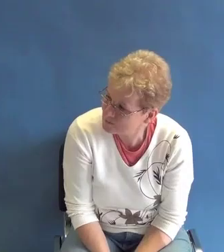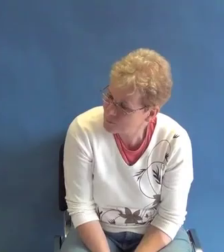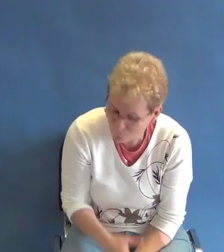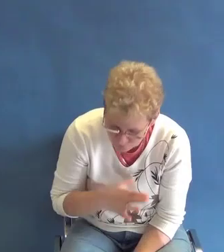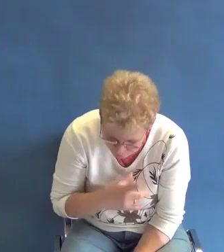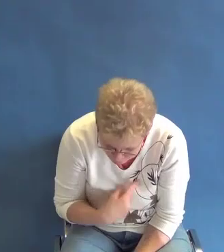Wolne, aha.